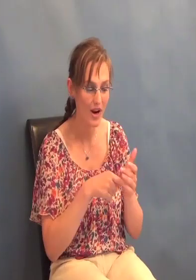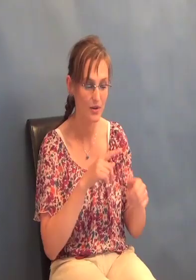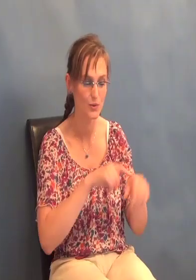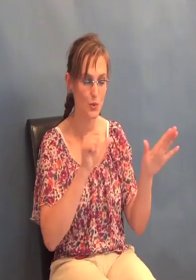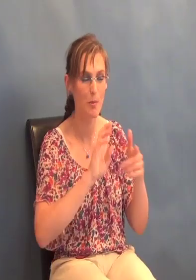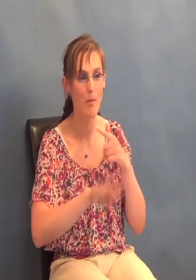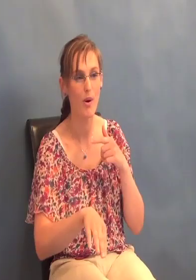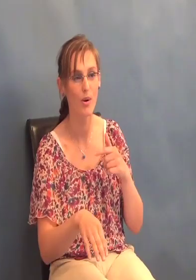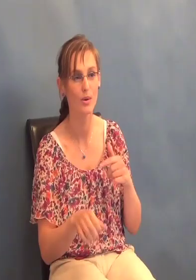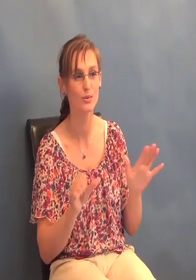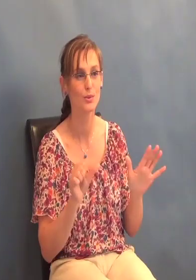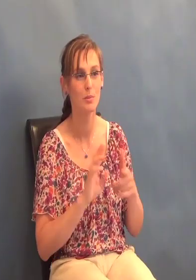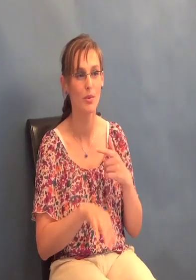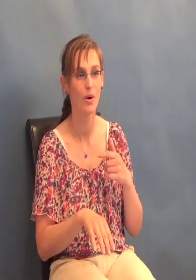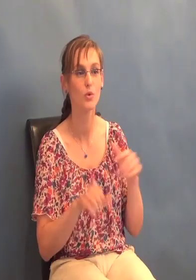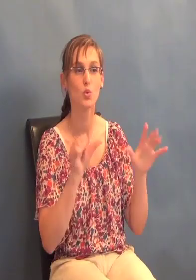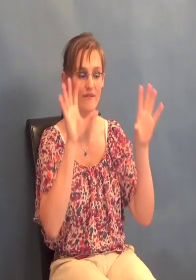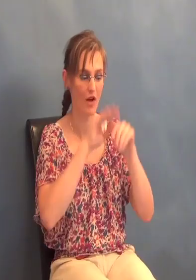Po godzinie szóstej?